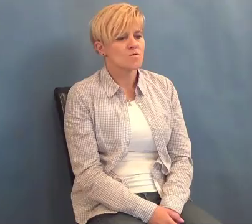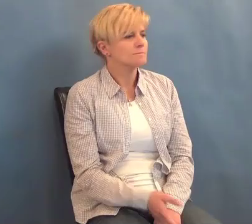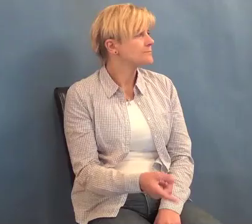To..